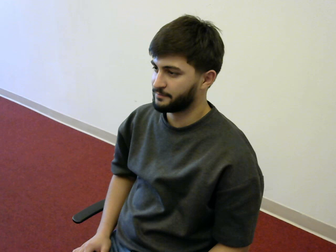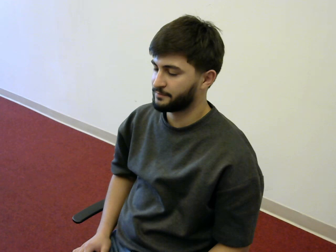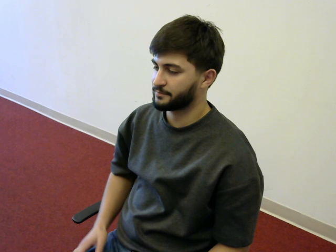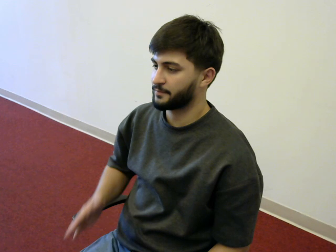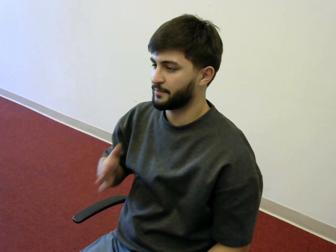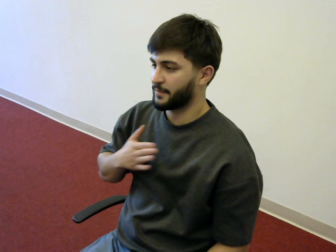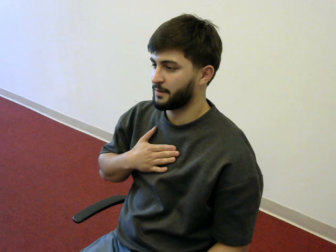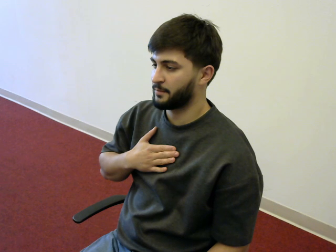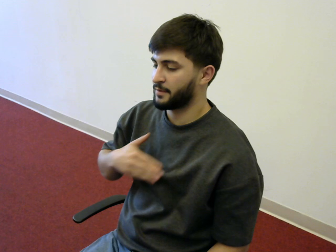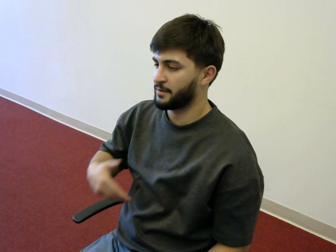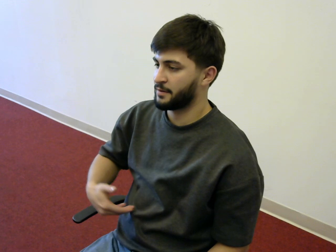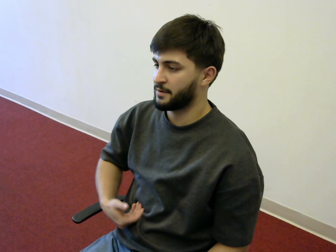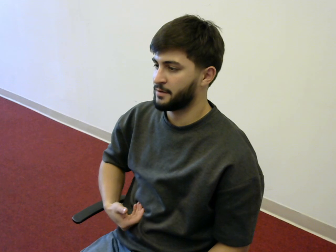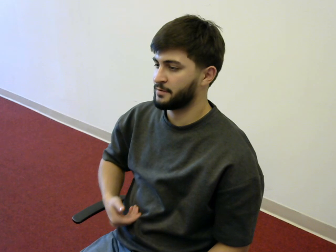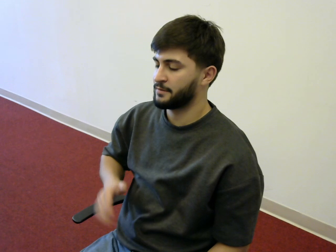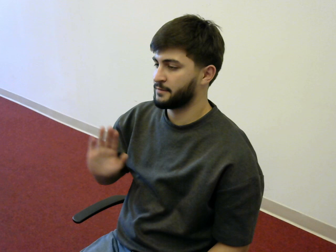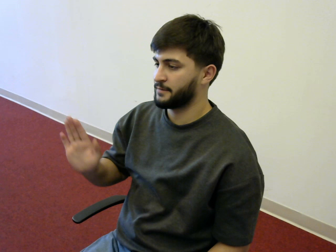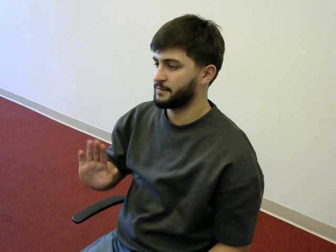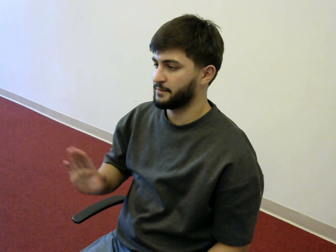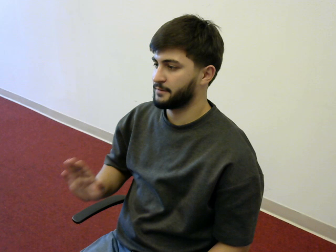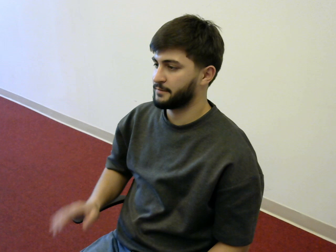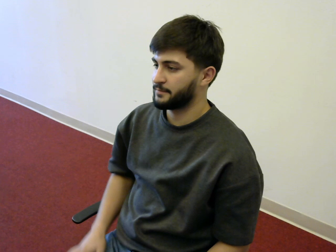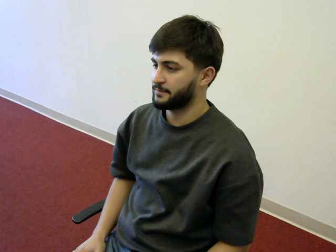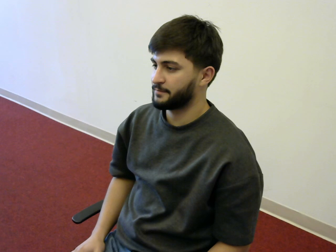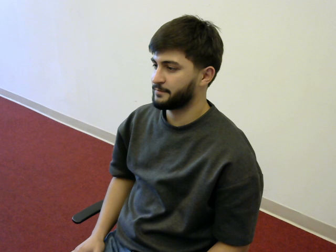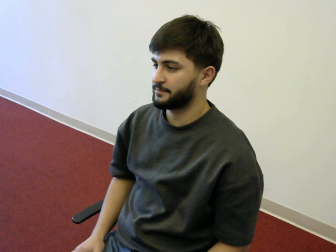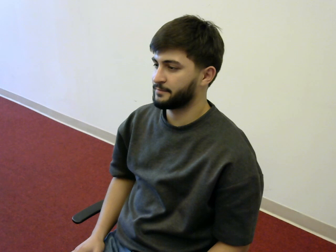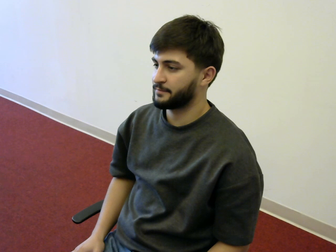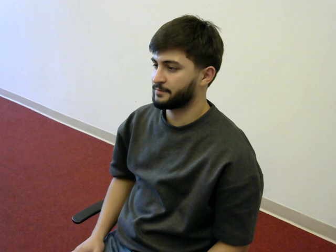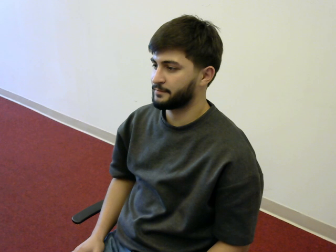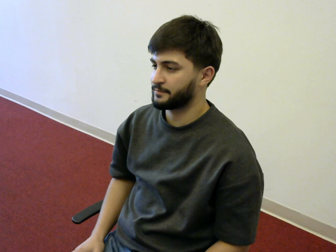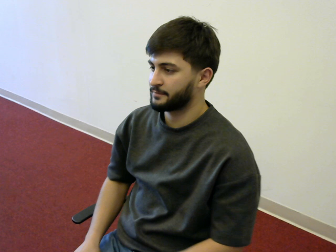Mən ac deyiləm